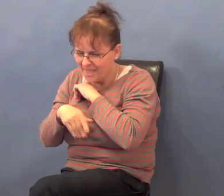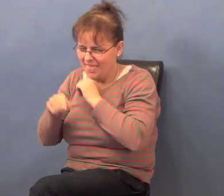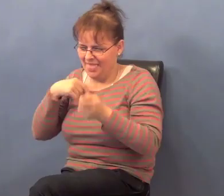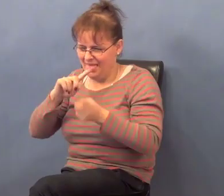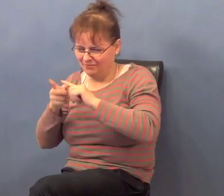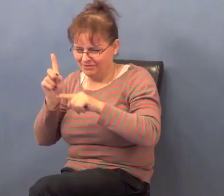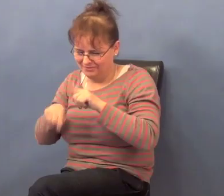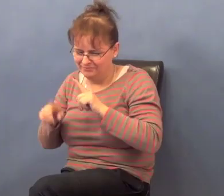Pokazałam na odwrót, źle.